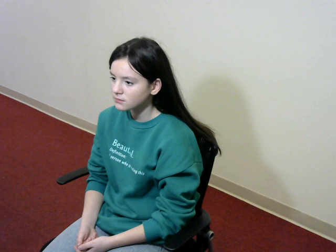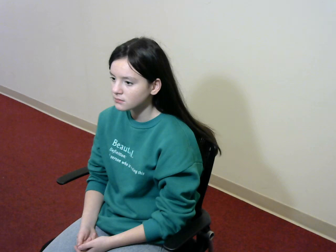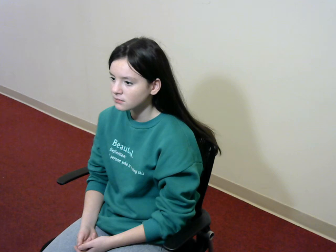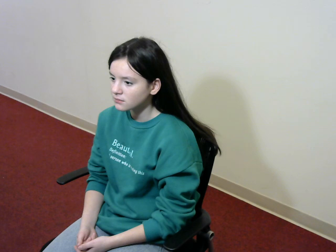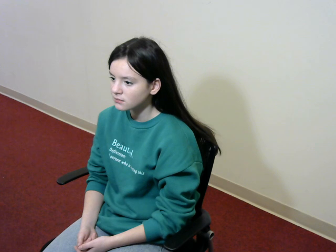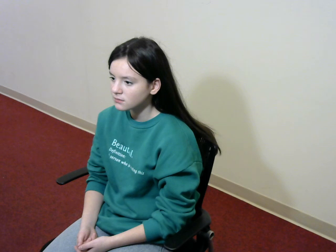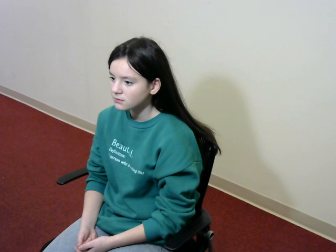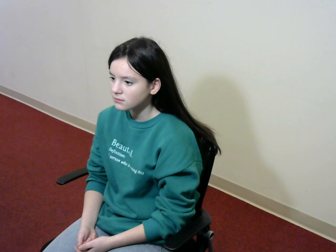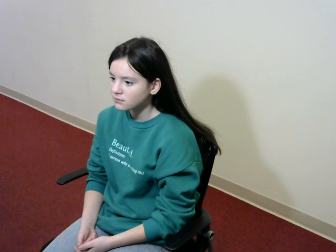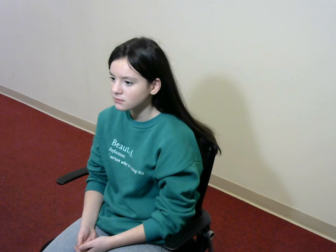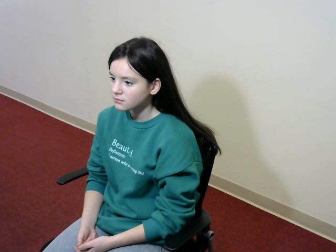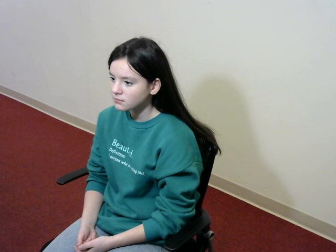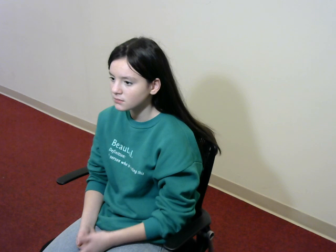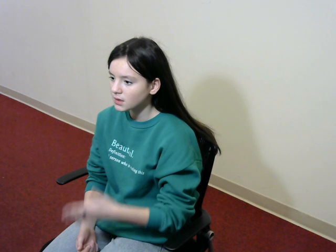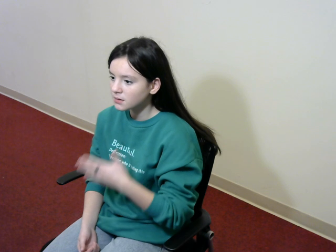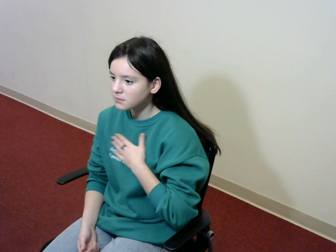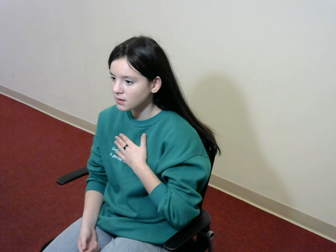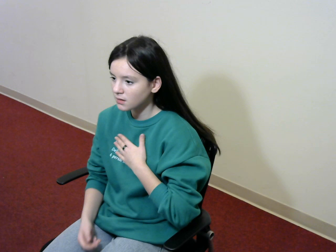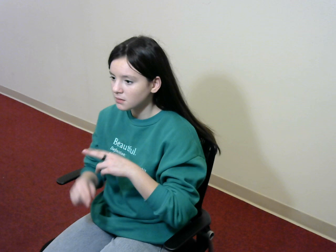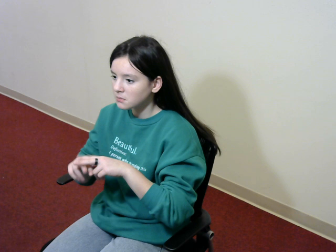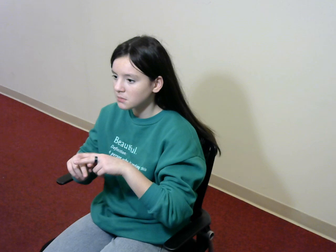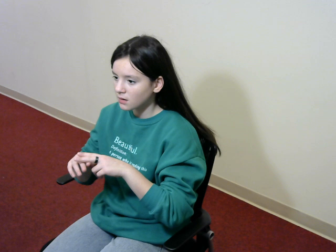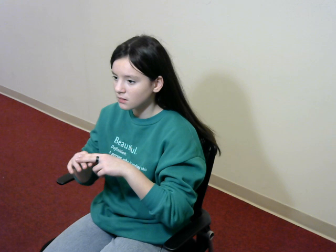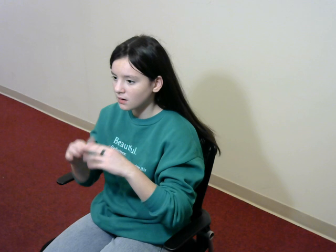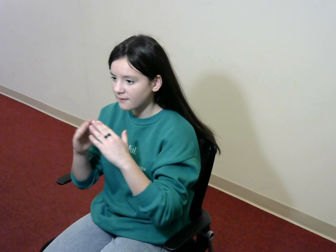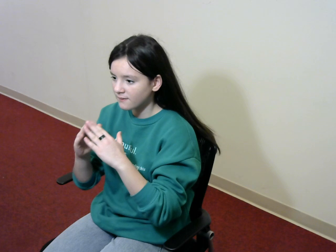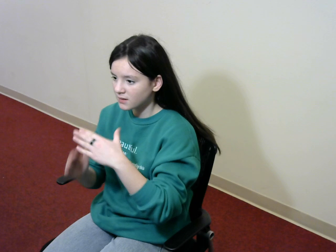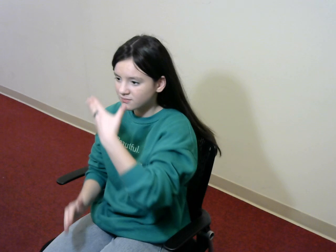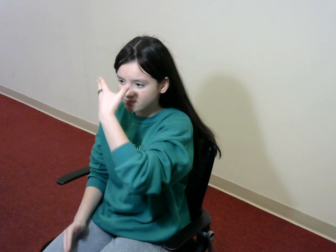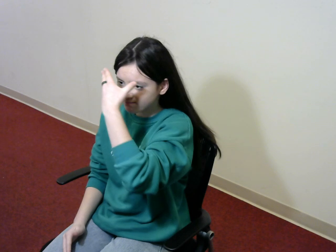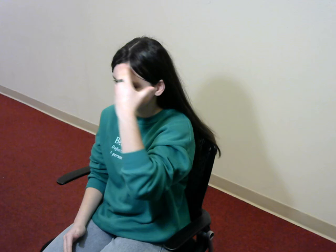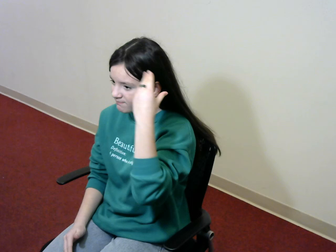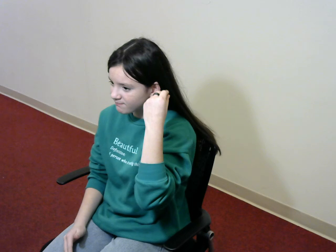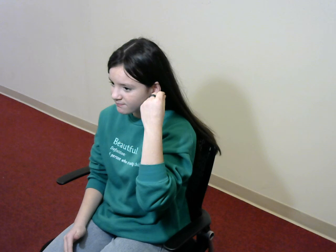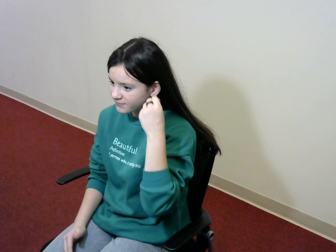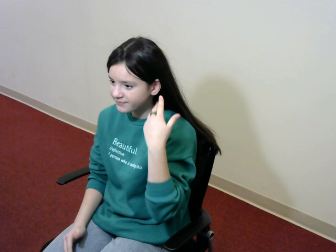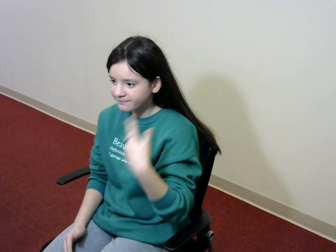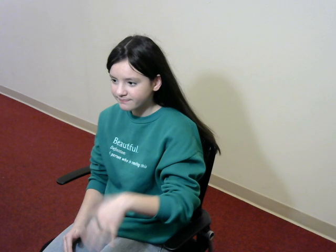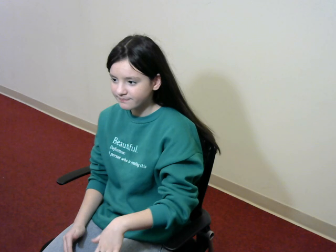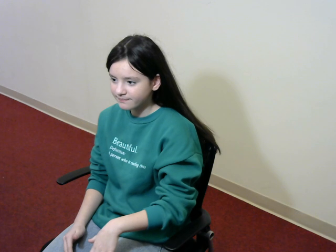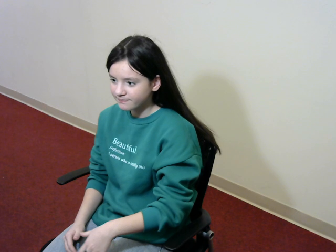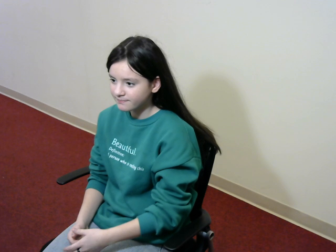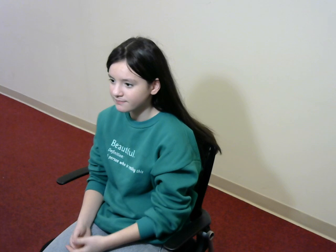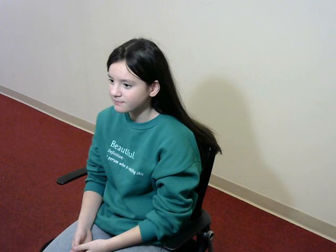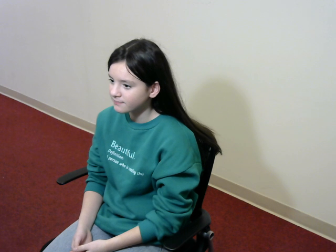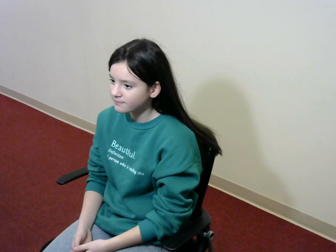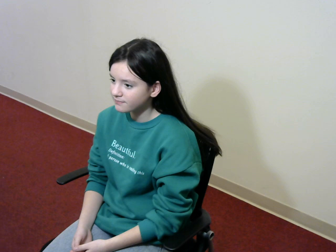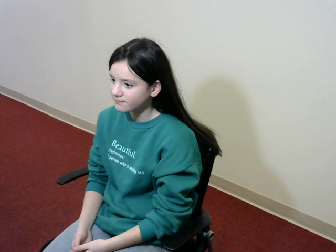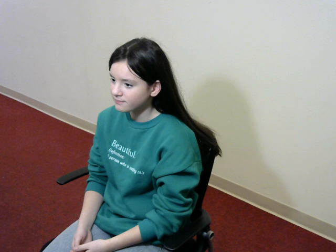Mən şəxsiyyət vəsiqəsini evdə unutmuşam